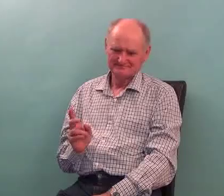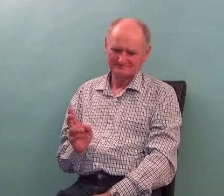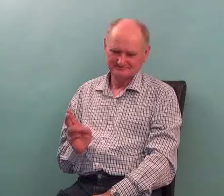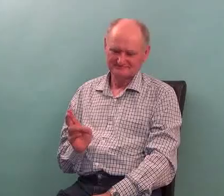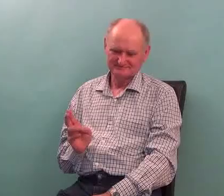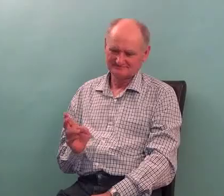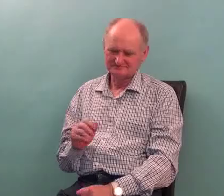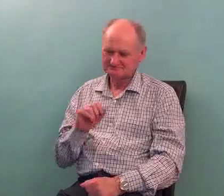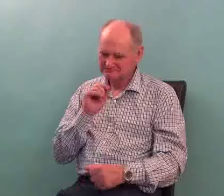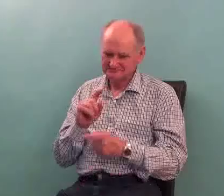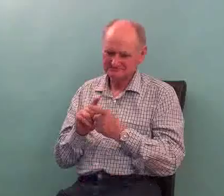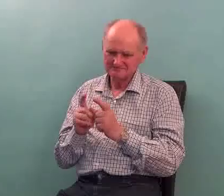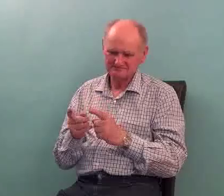W ogóle nie ma spotkania.